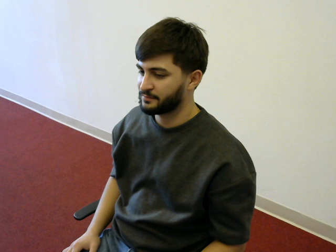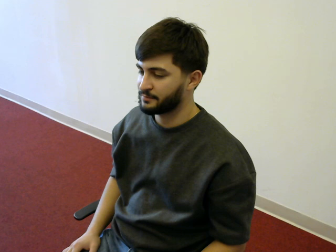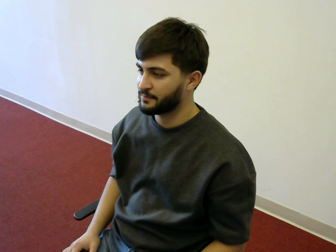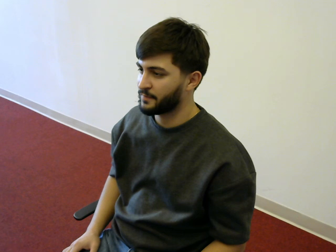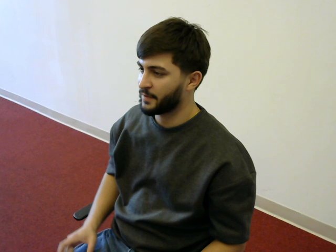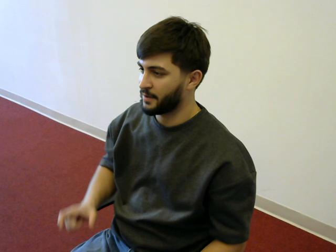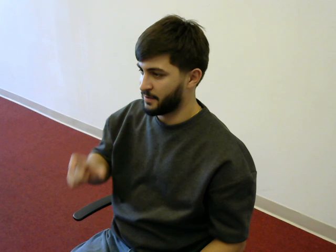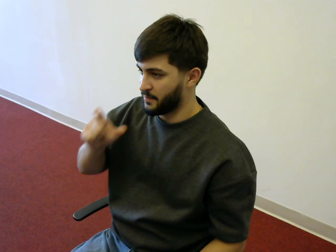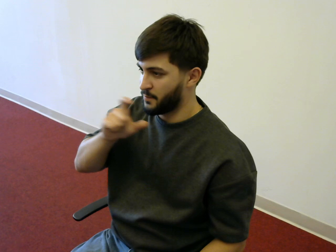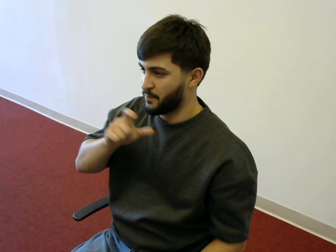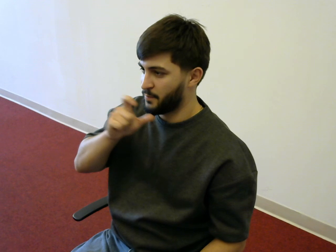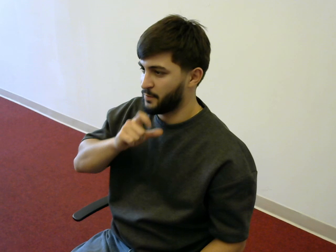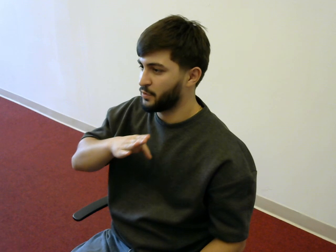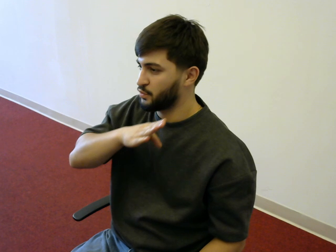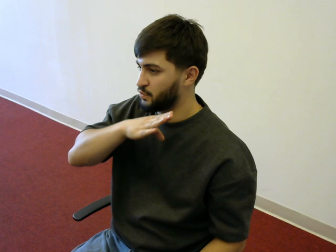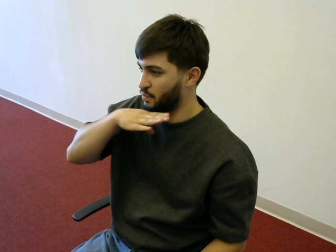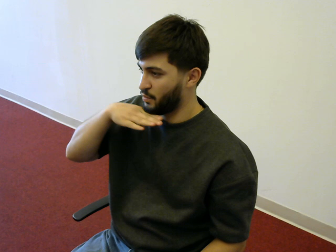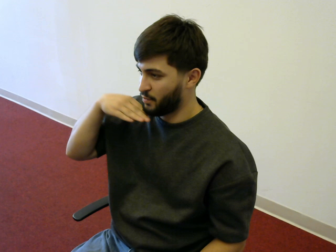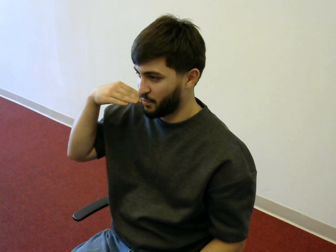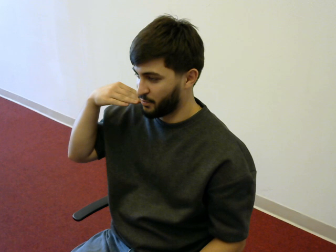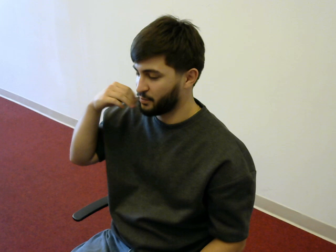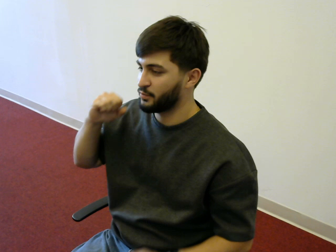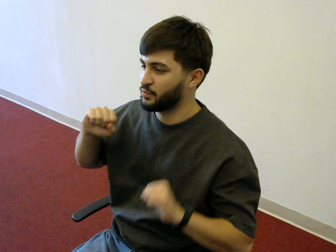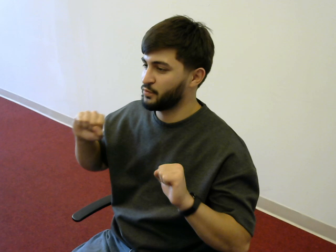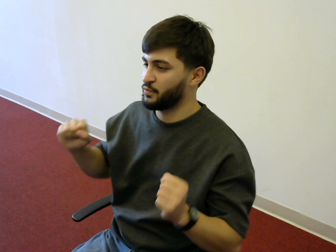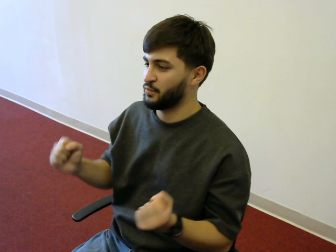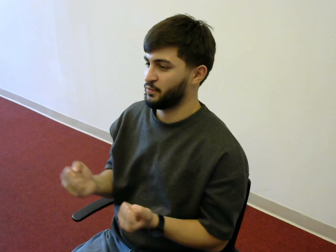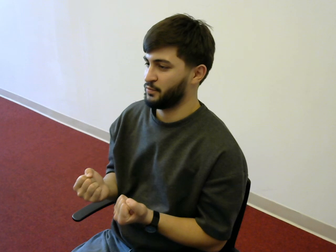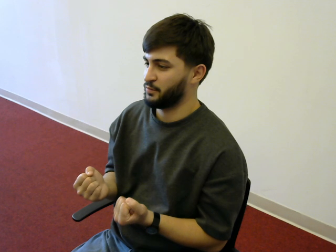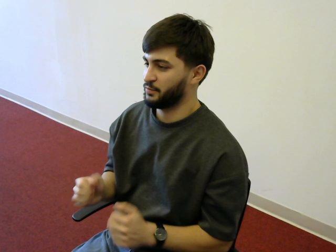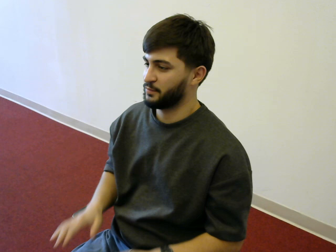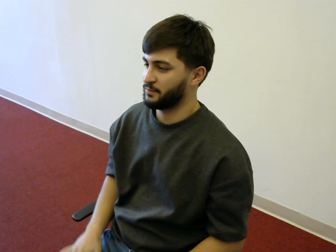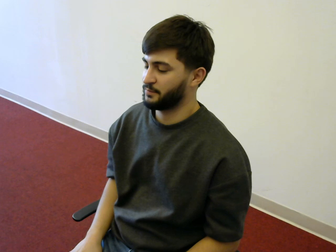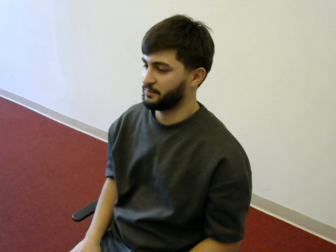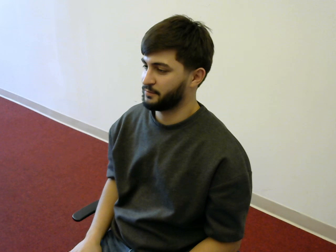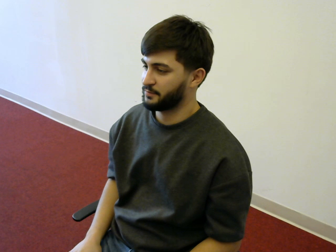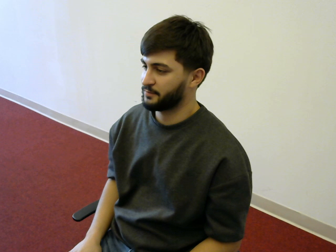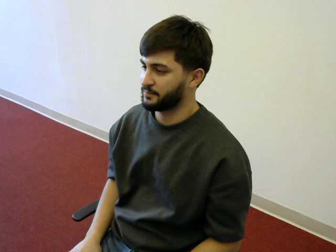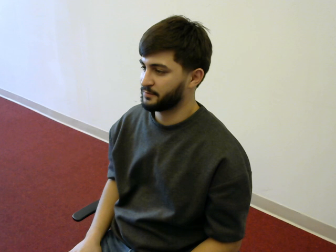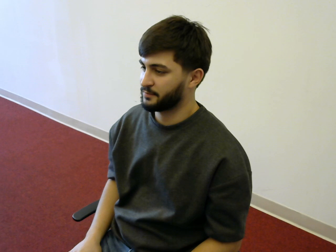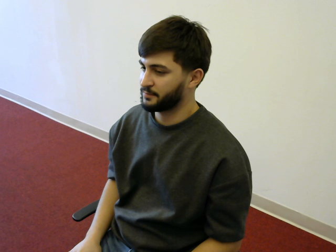Dondurma çox soyuqdur